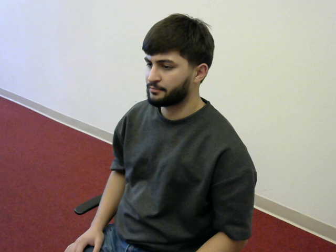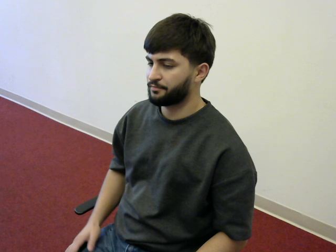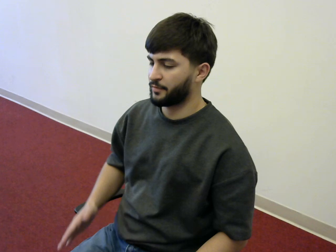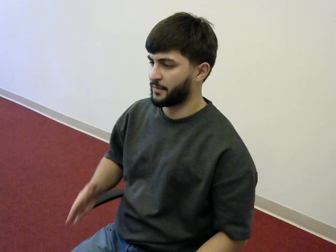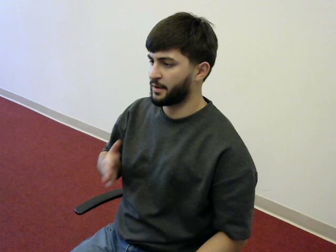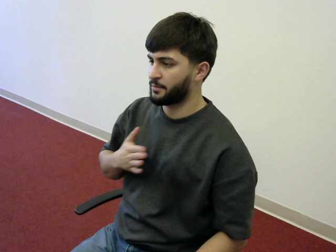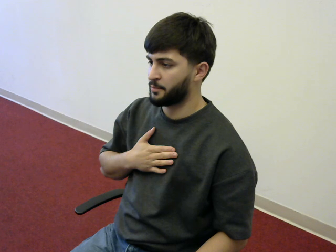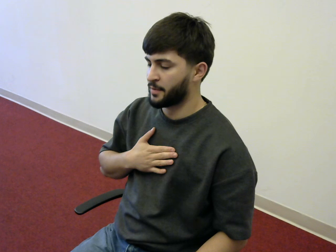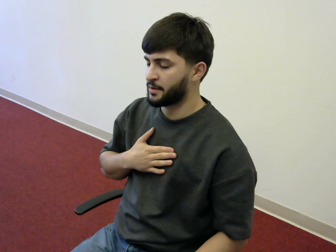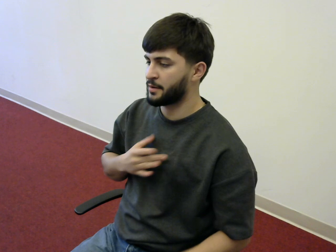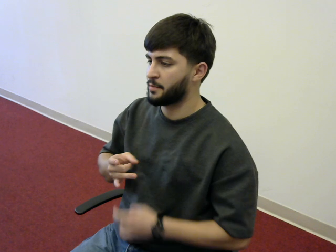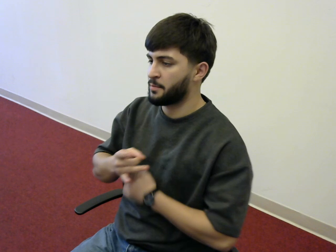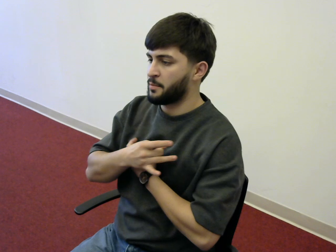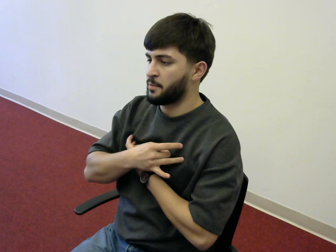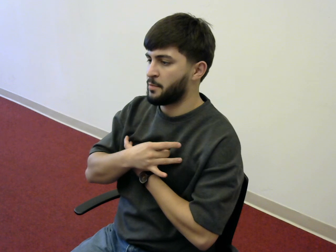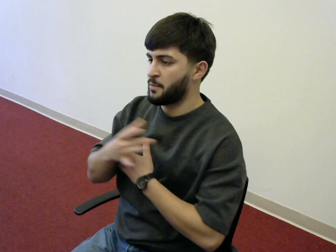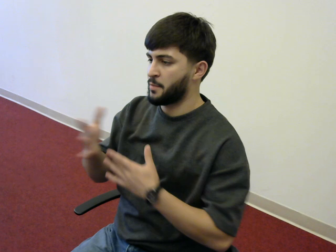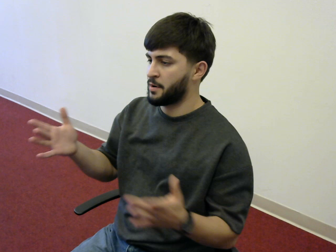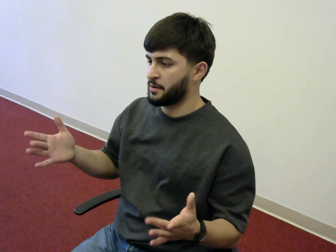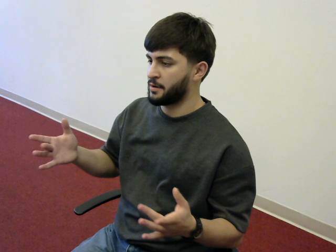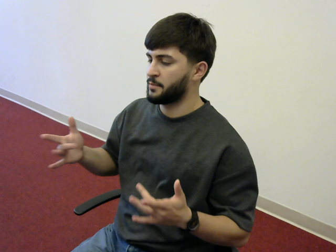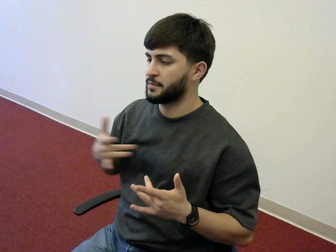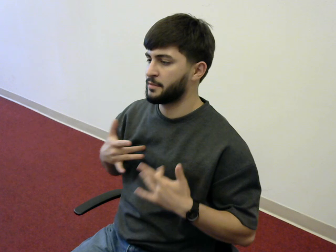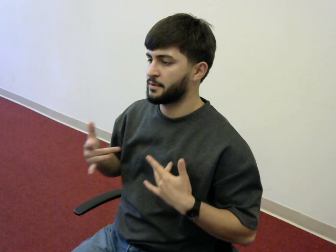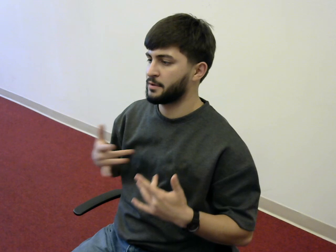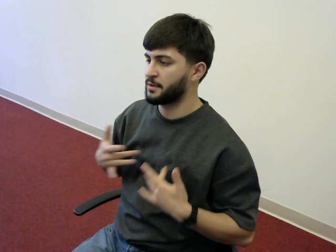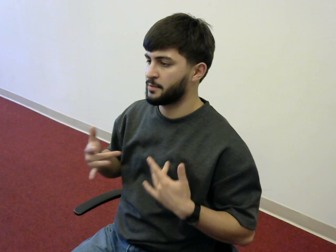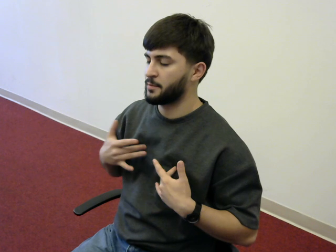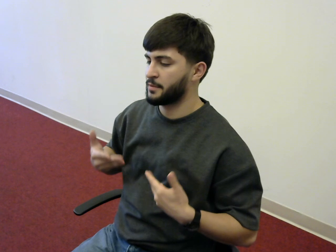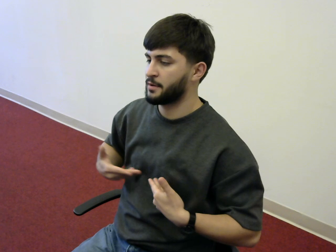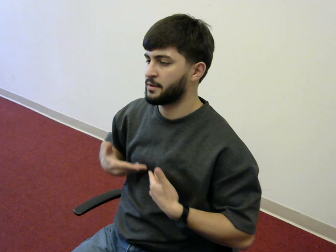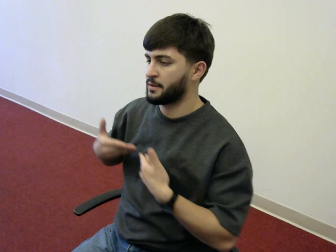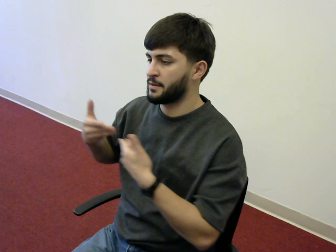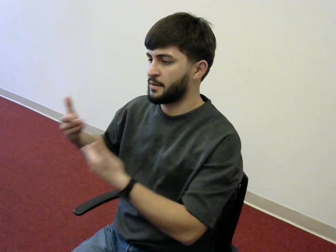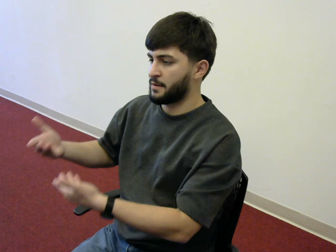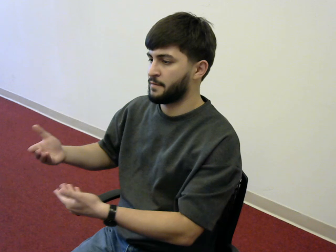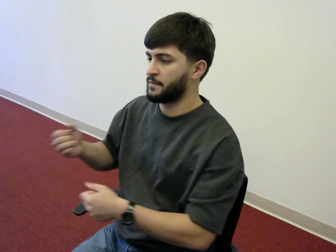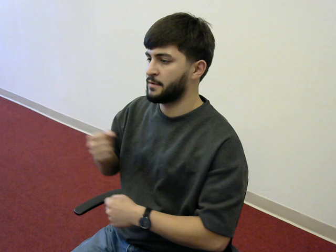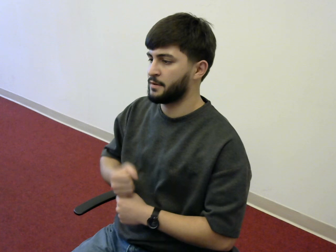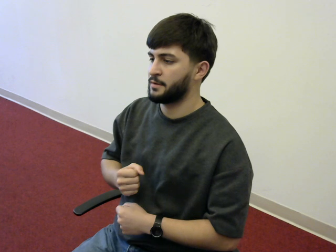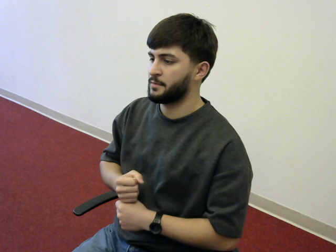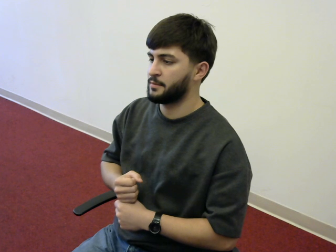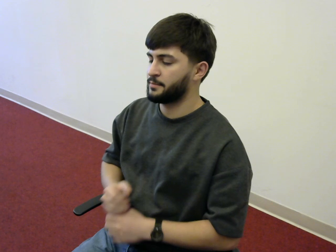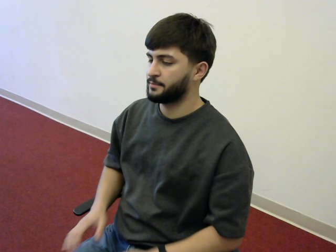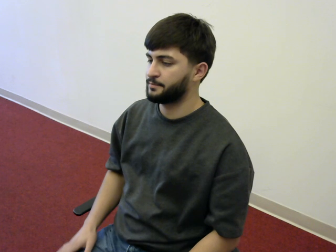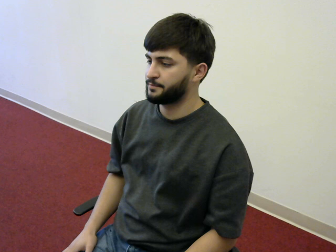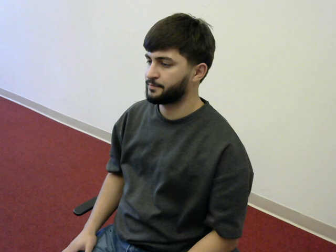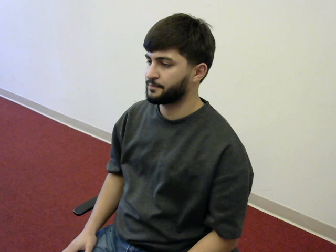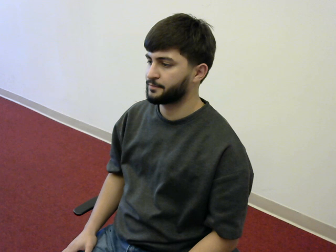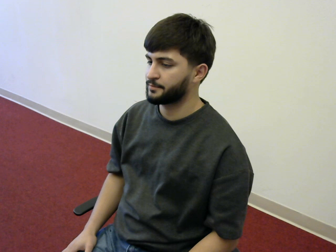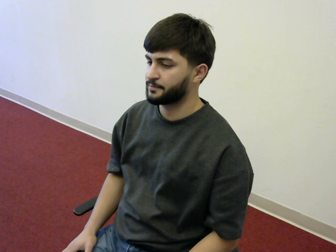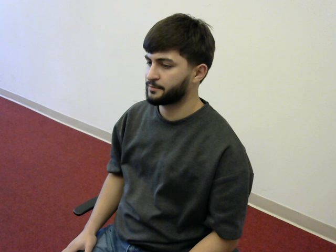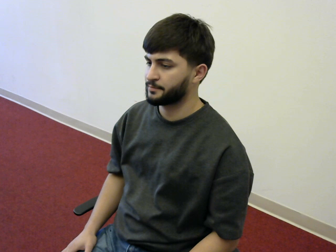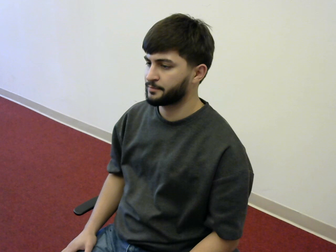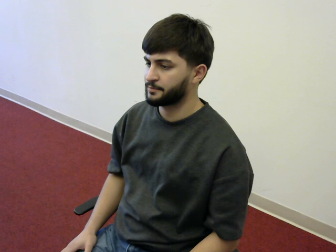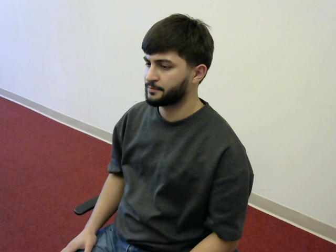Məni bayram tədbirinə dəvət ediblər